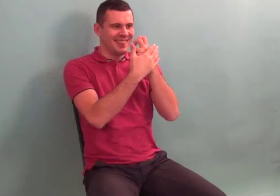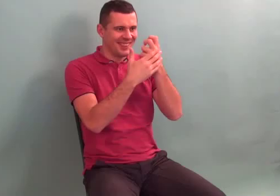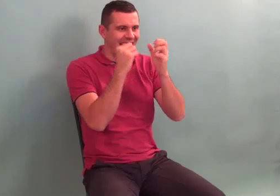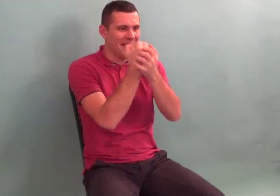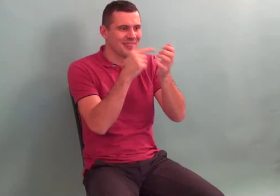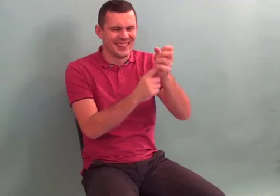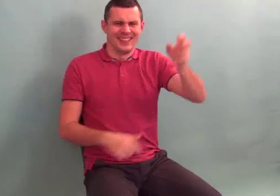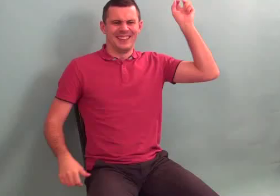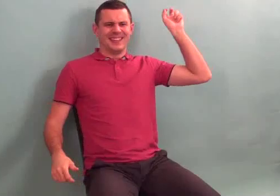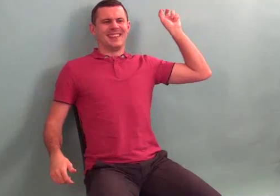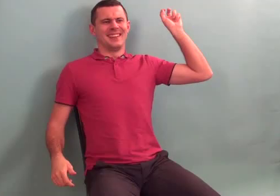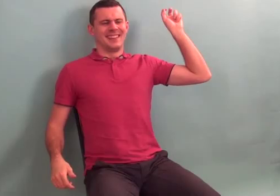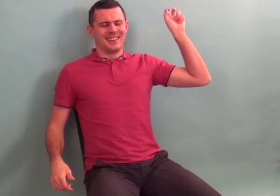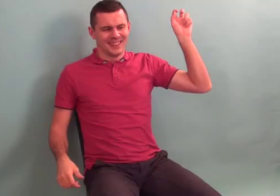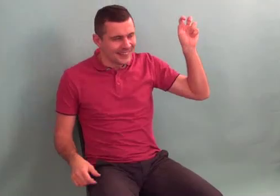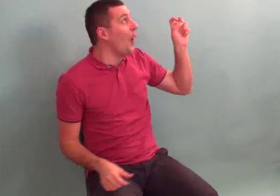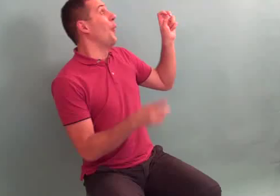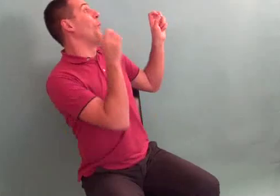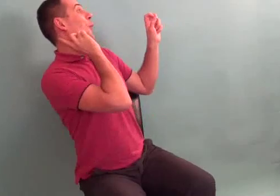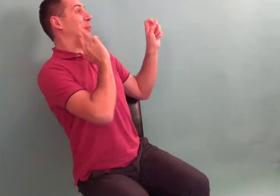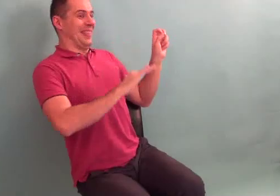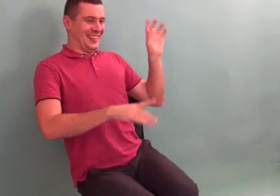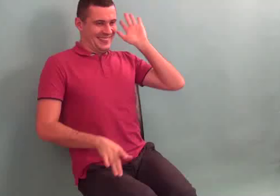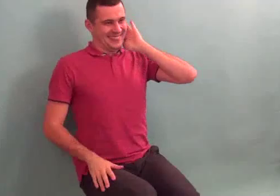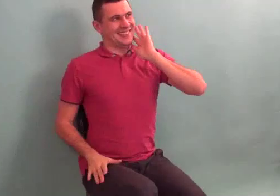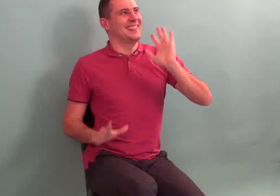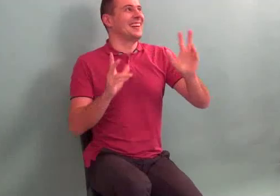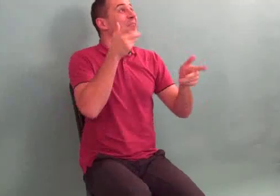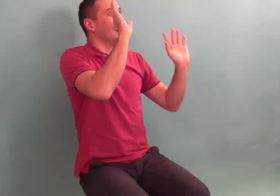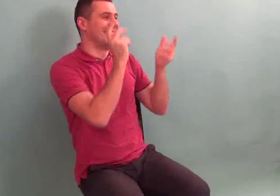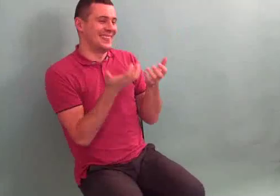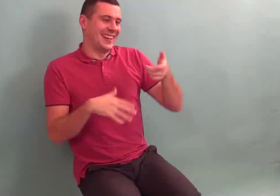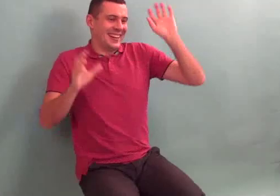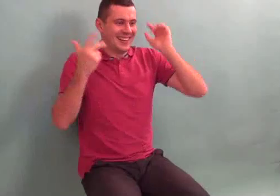Trzyma kamień w ręce, odwraca się i udaje, że tylko się nim bawi.